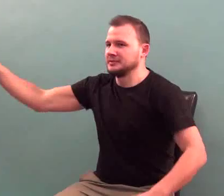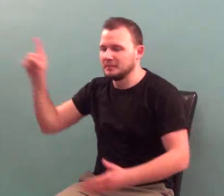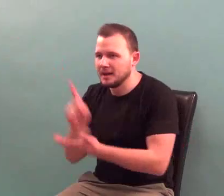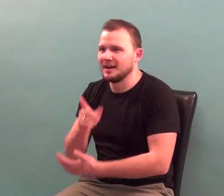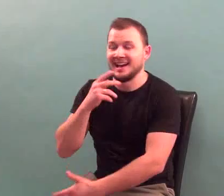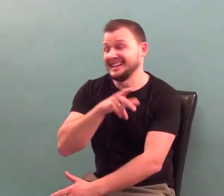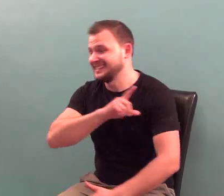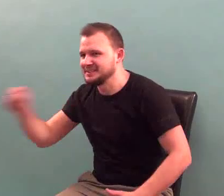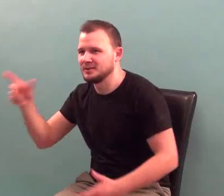Udało mu się, uciekł.